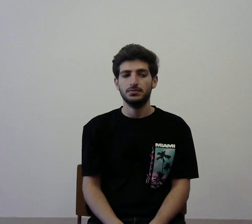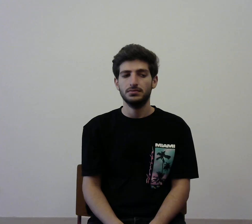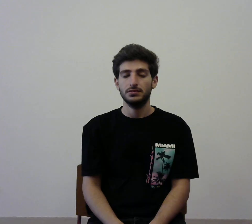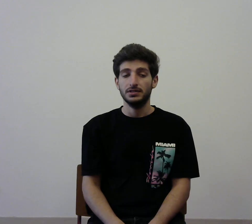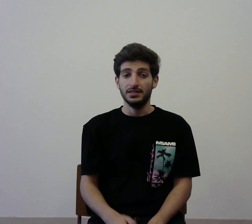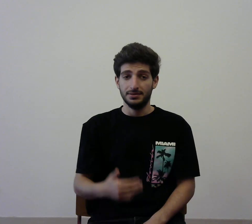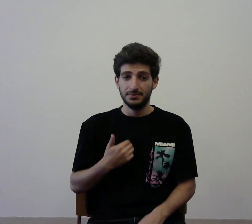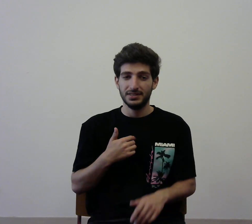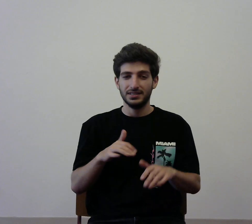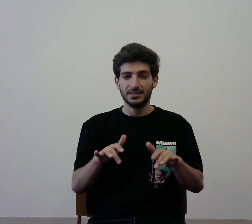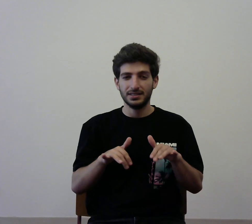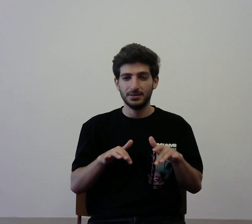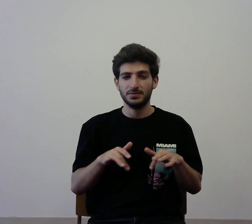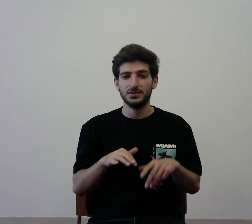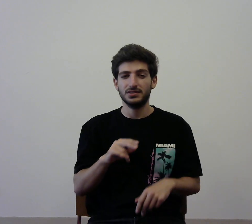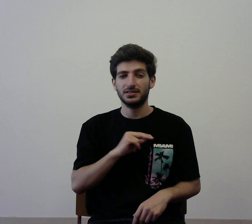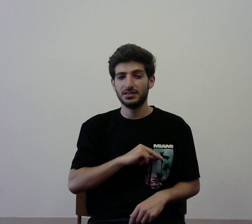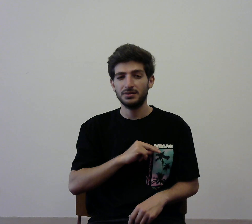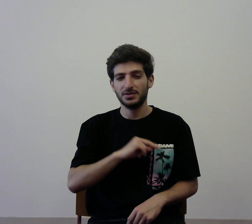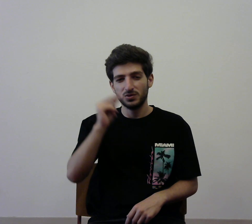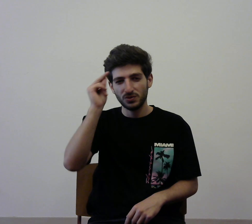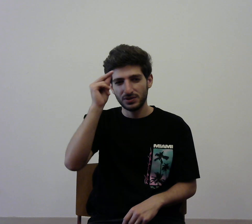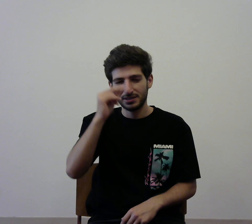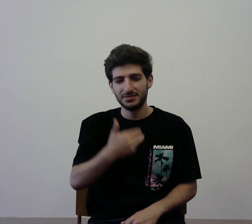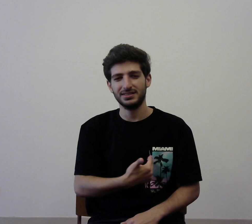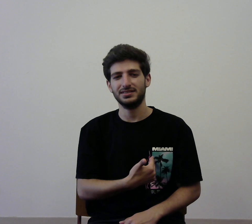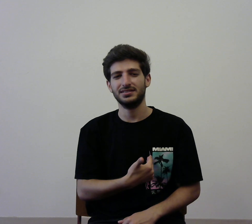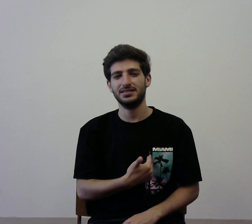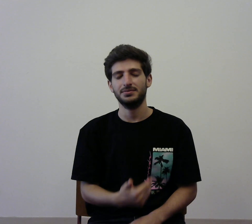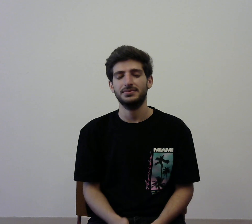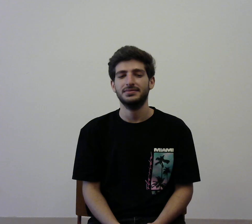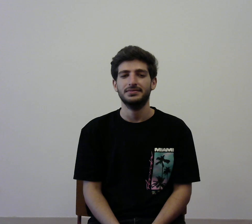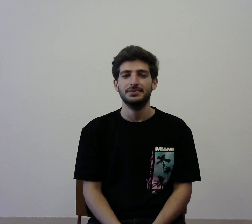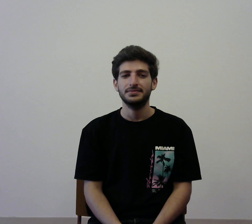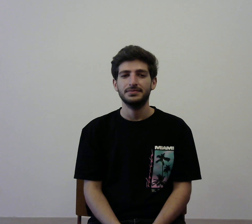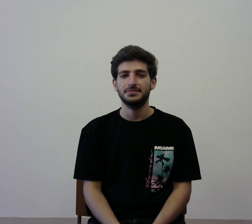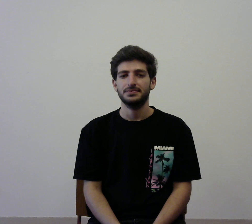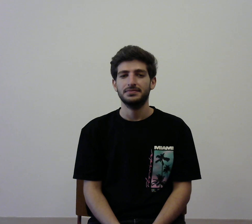Mən kompüterdə işləməyi öyrənmək istəyirəm